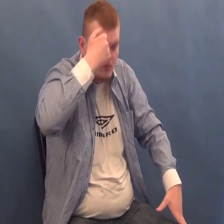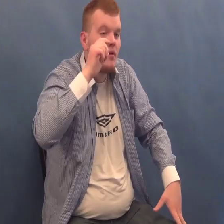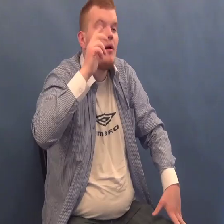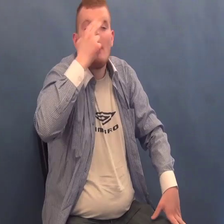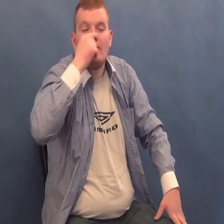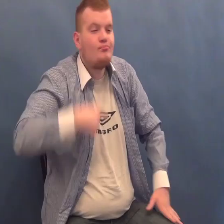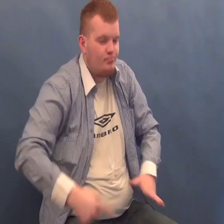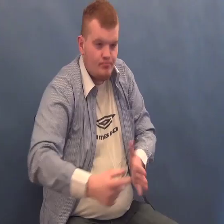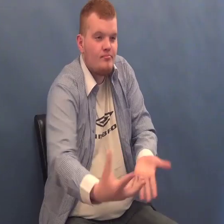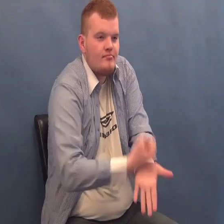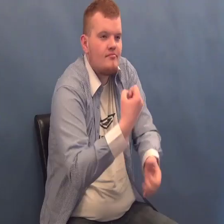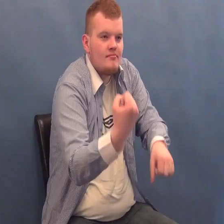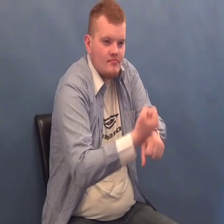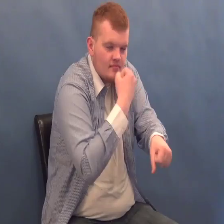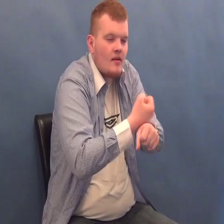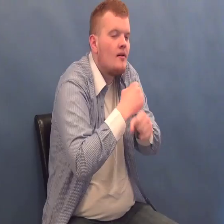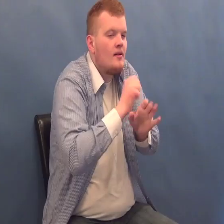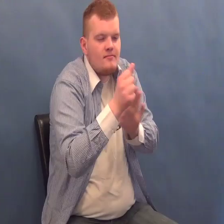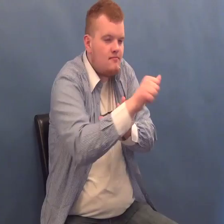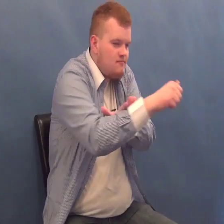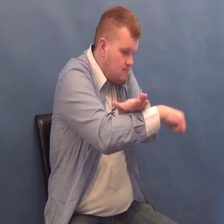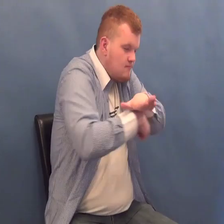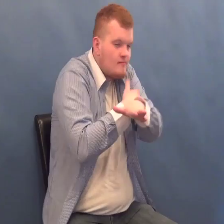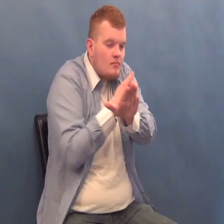Ten smarkacz idzie, zbiera kamienie i idzie dalej.